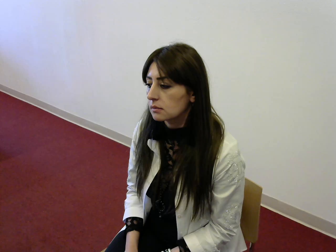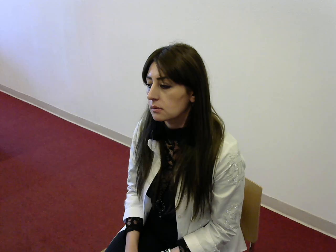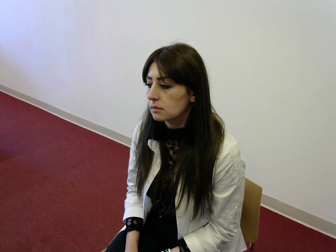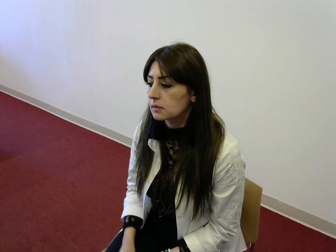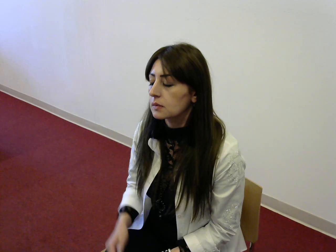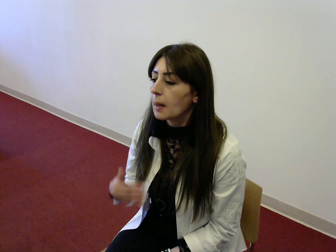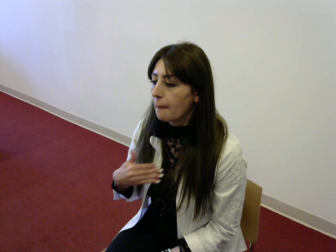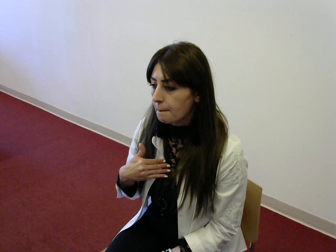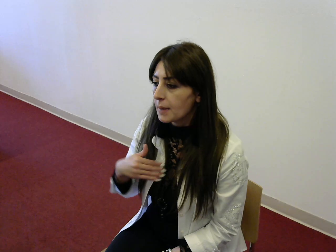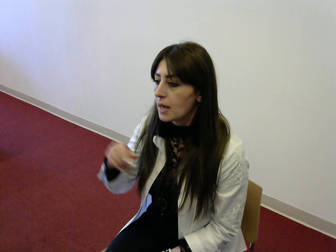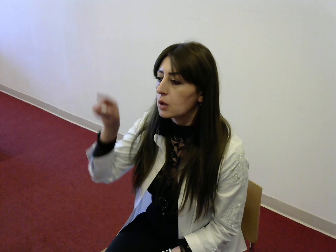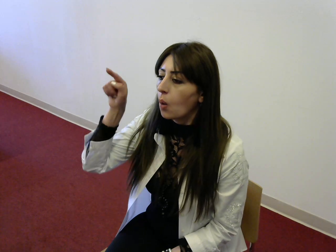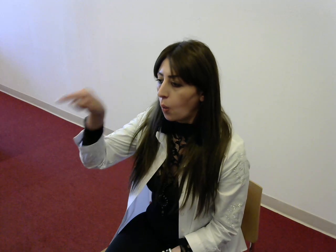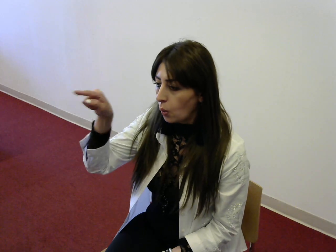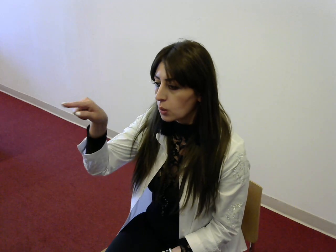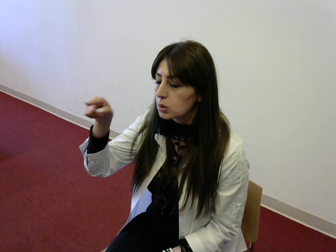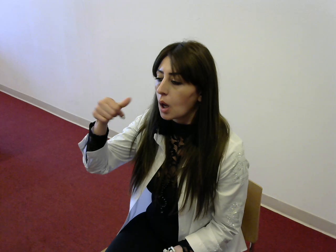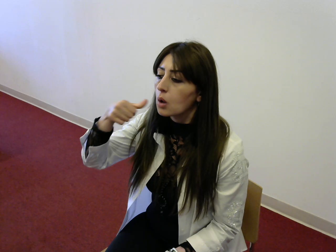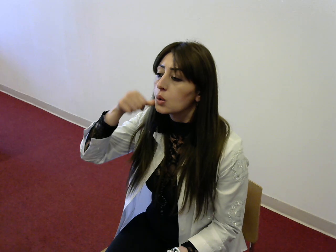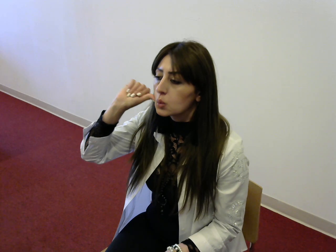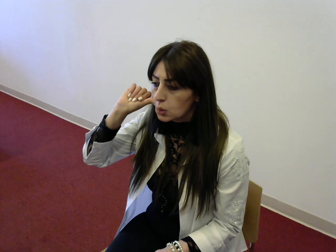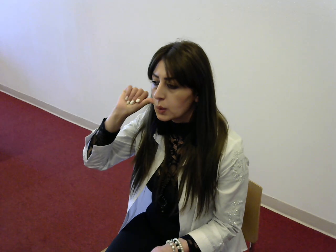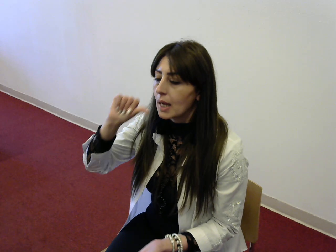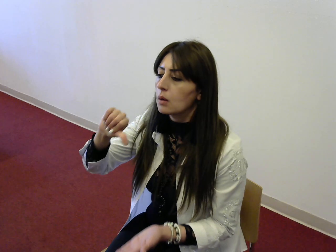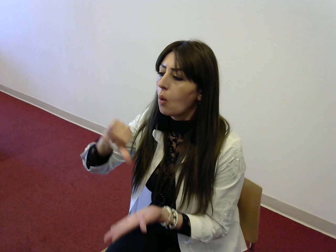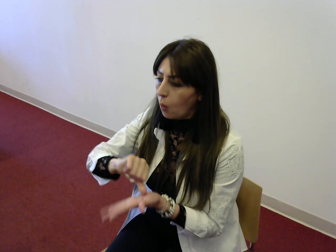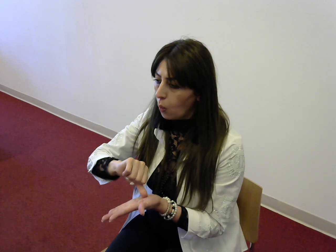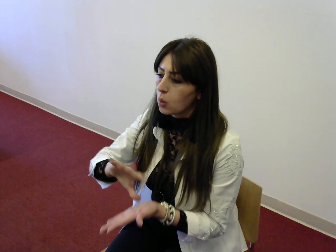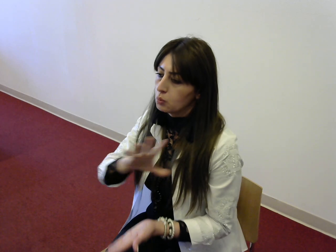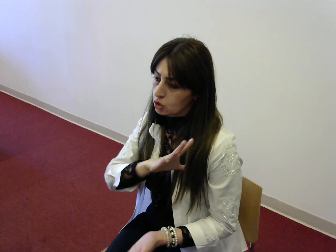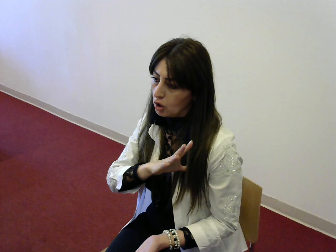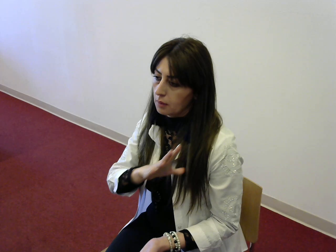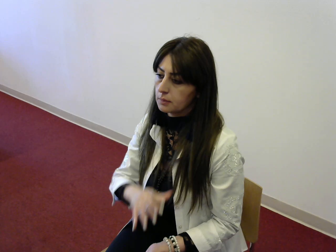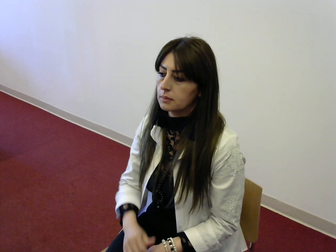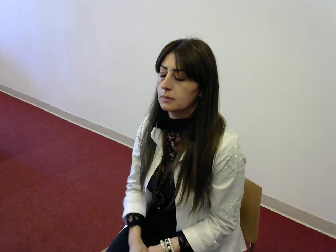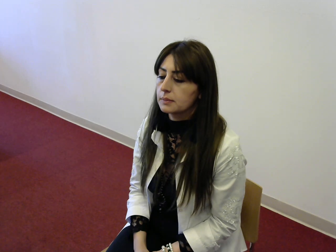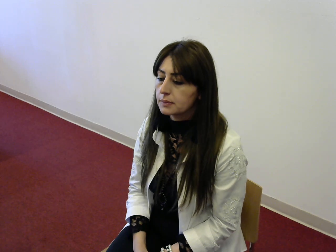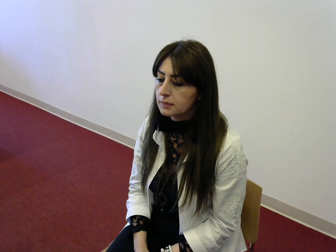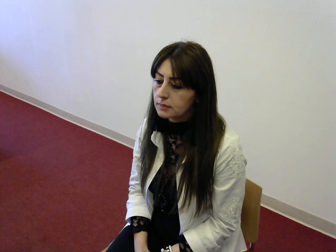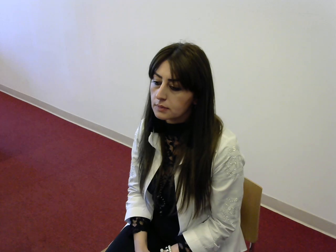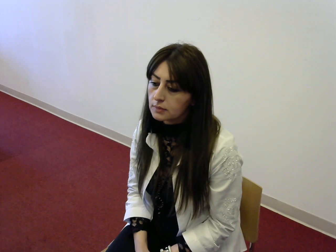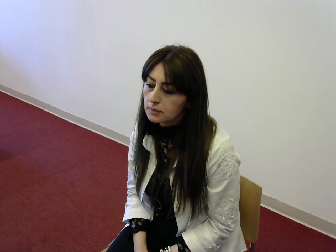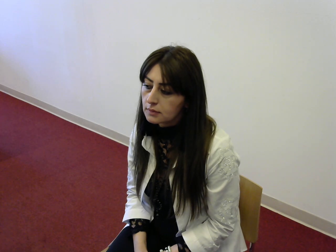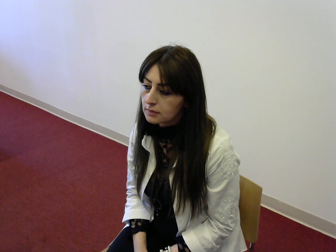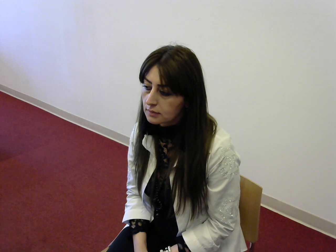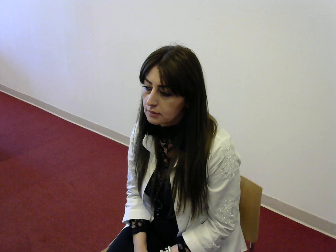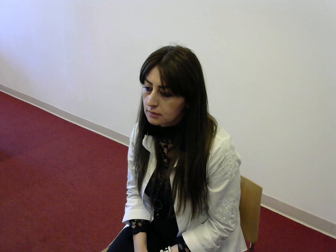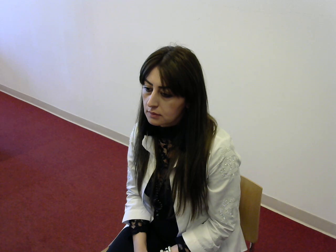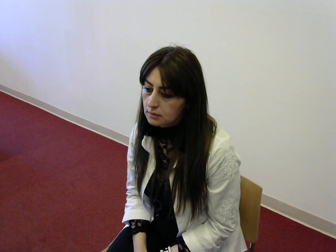Mən orda dünən olmuşam